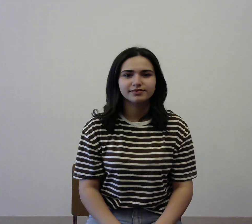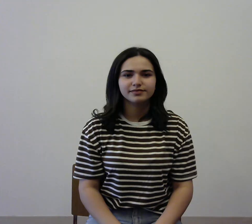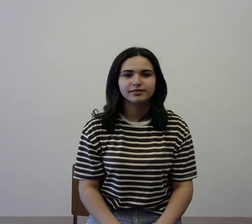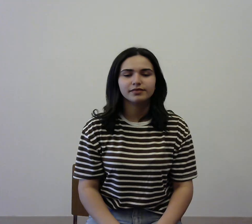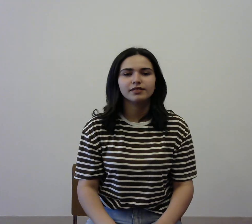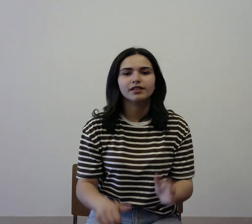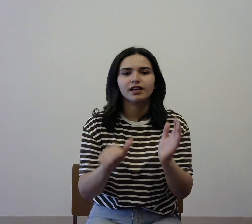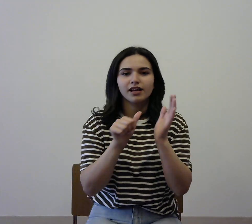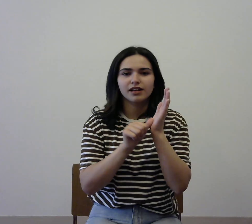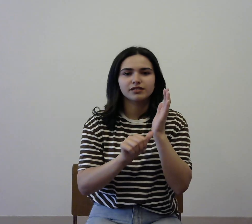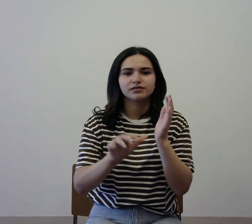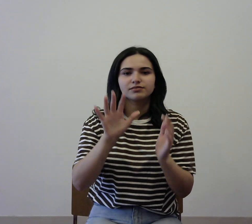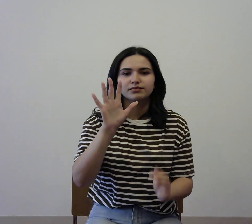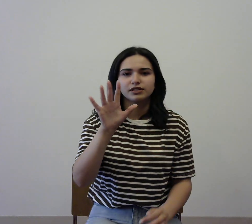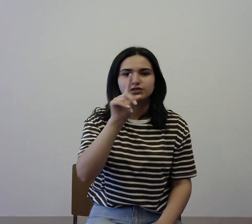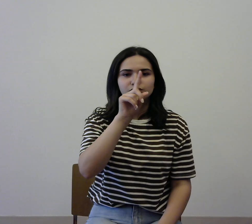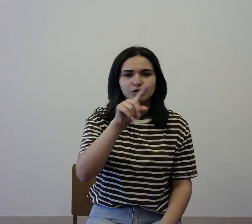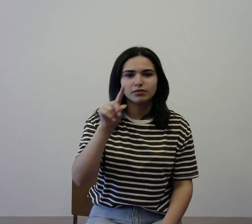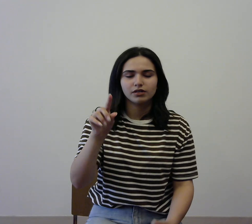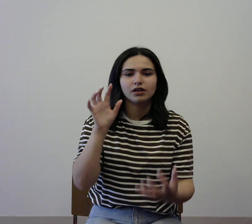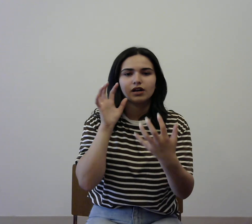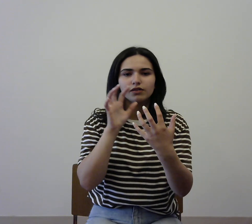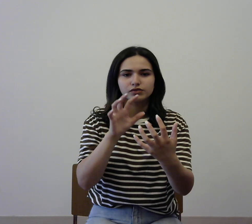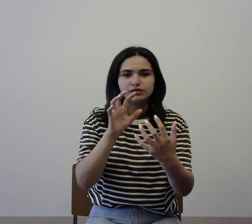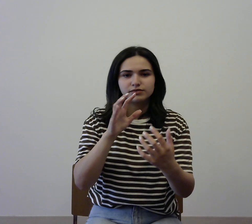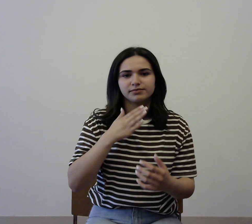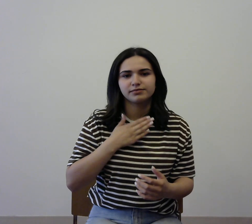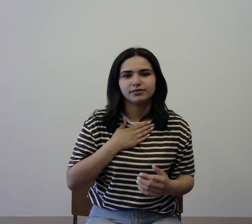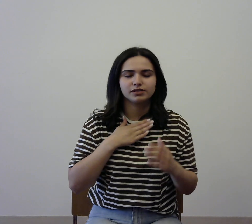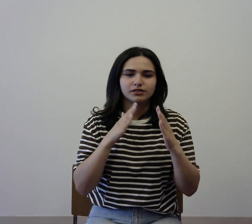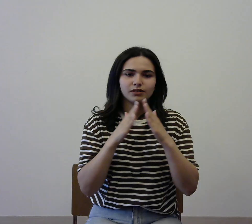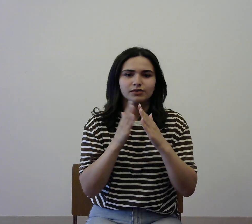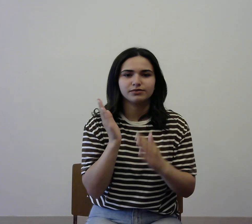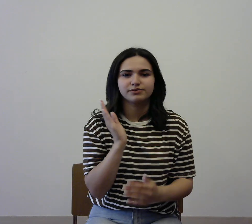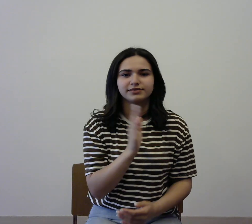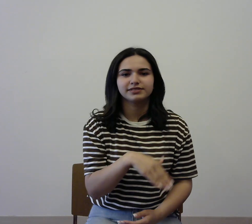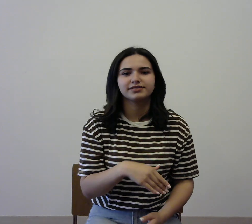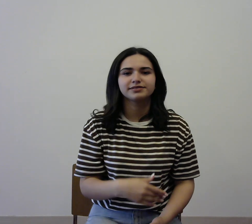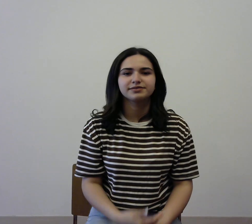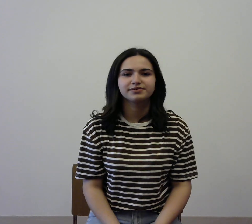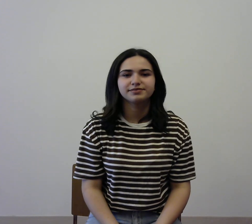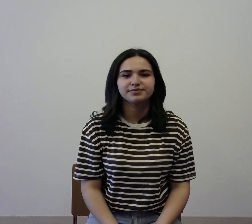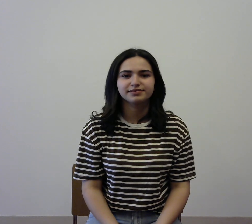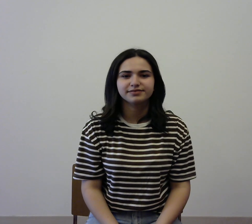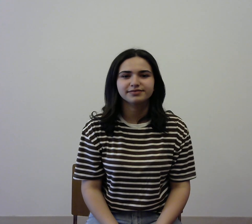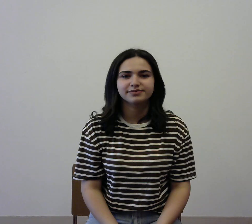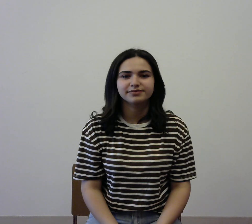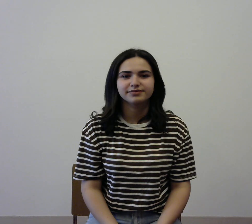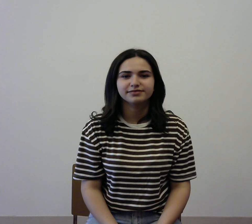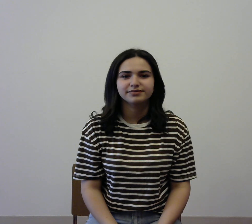65 saylı avtobus mənim evimə gedir